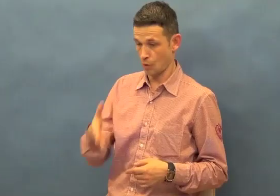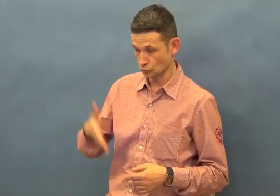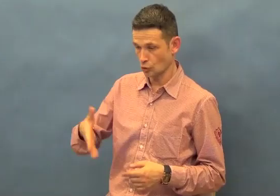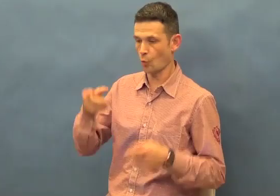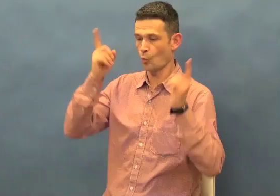Pociąg.